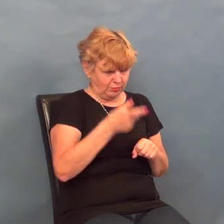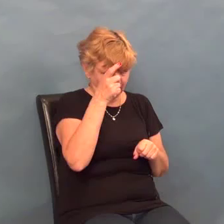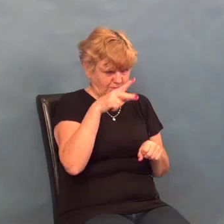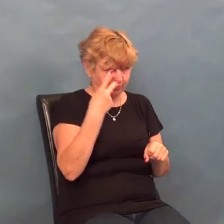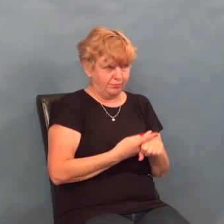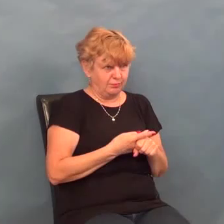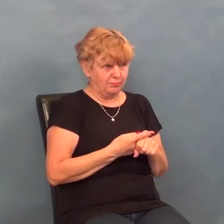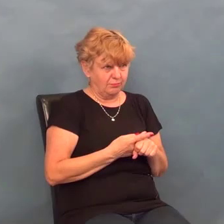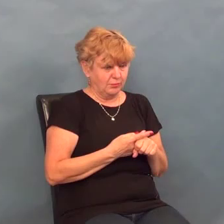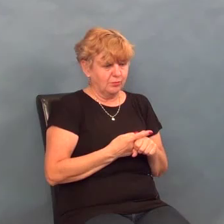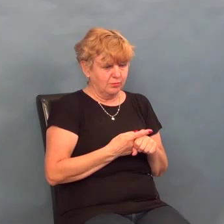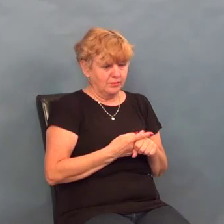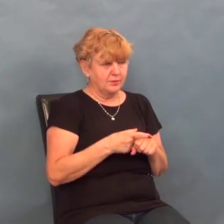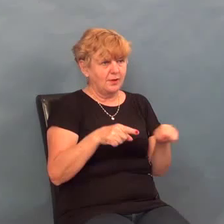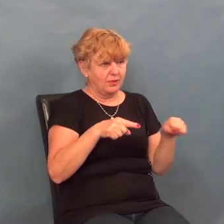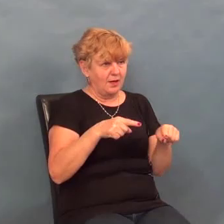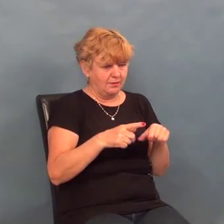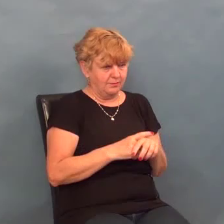Człowiek się przewraca.